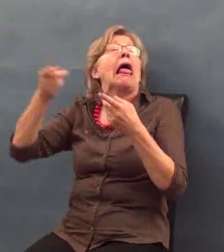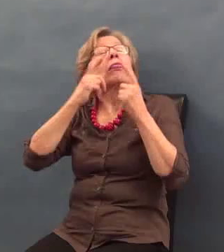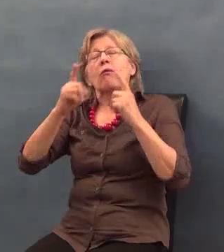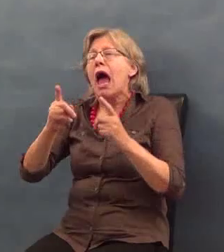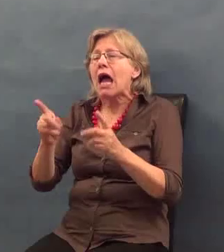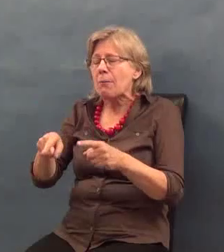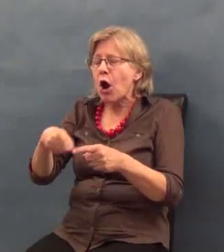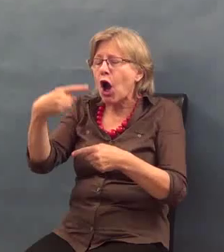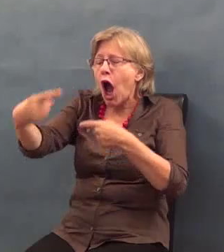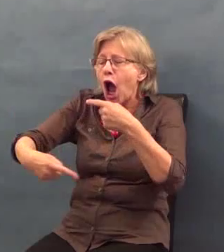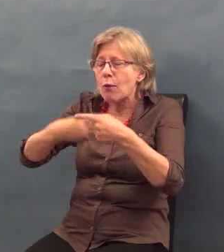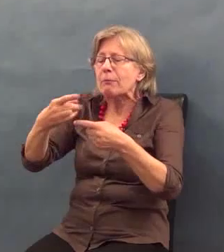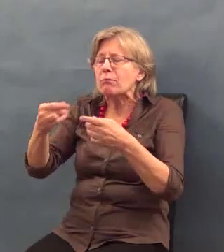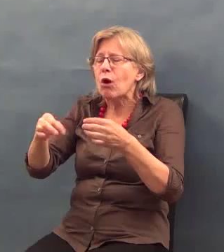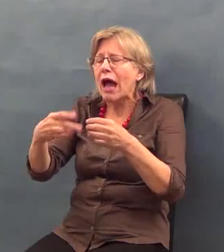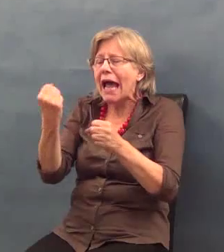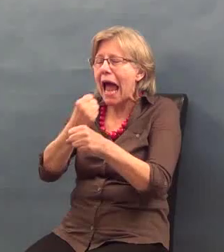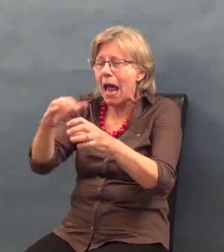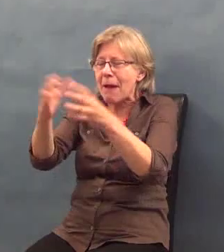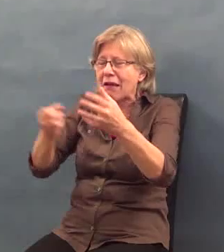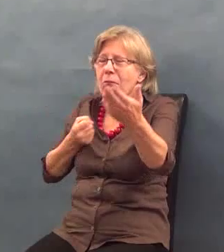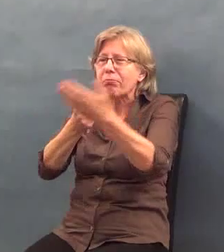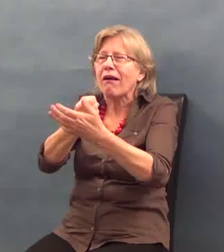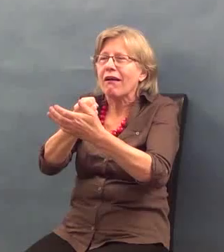Najeżdża kołem na kamień.